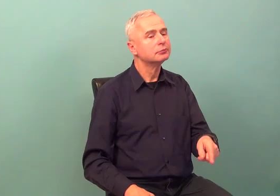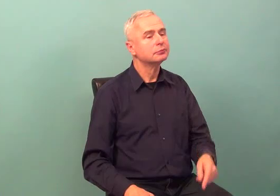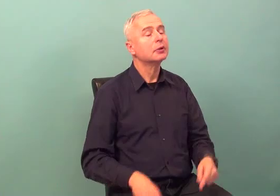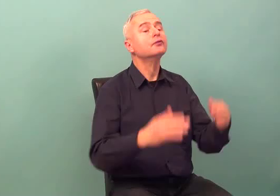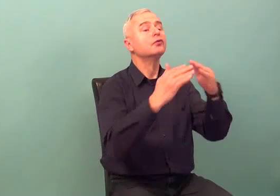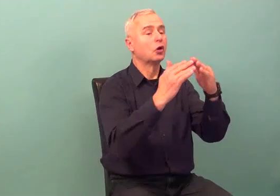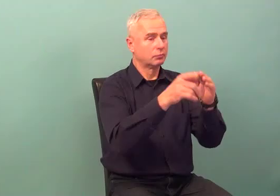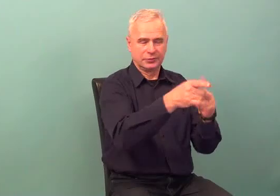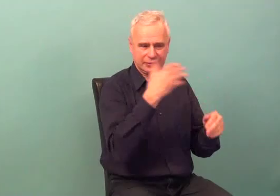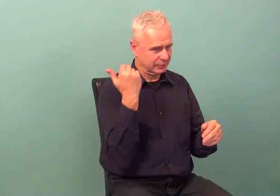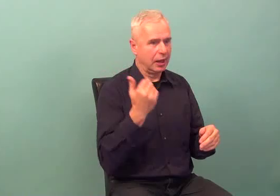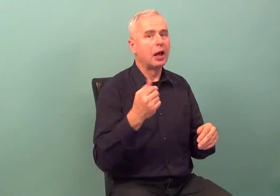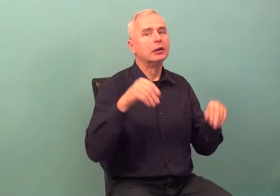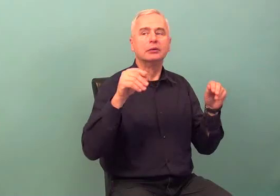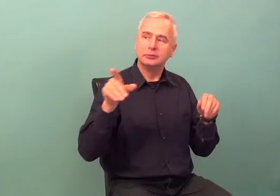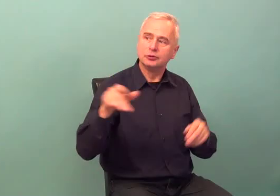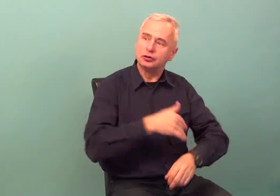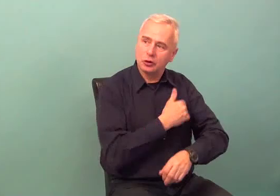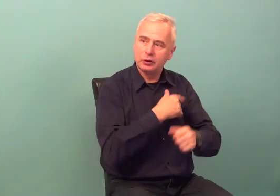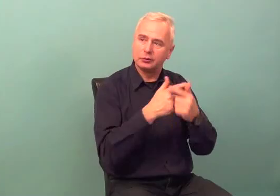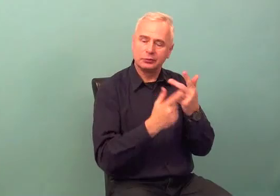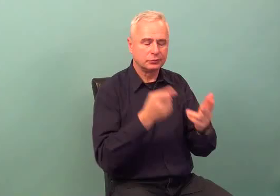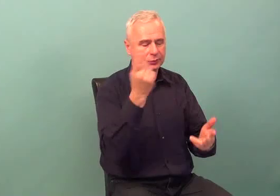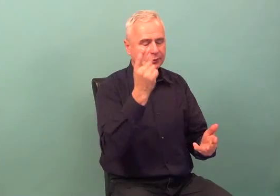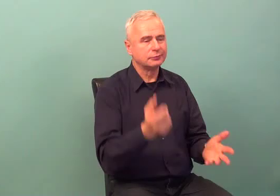W domu nie ma, ale w szkole czy gdzieś indziej to jest zakaz.